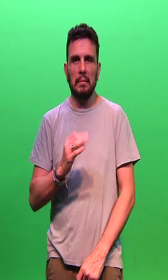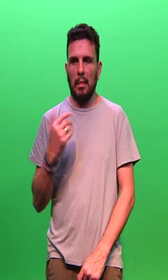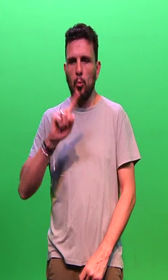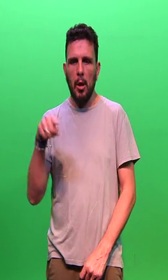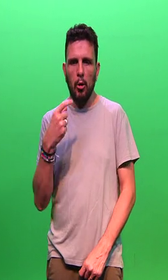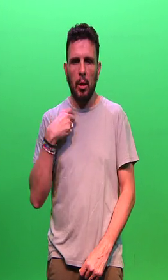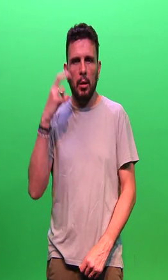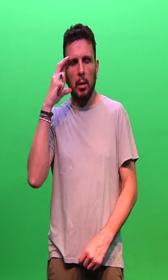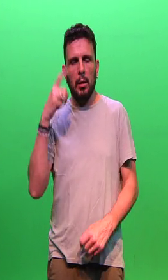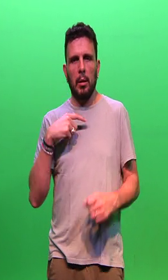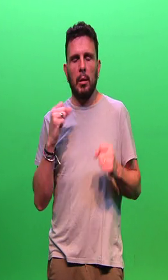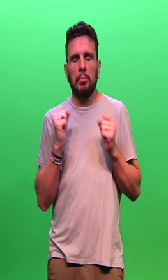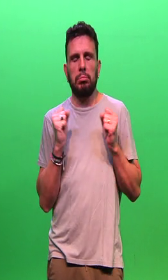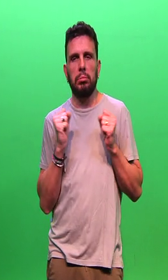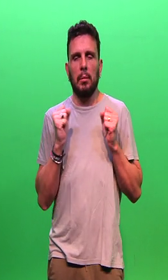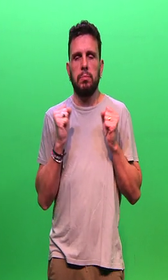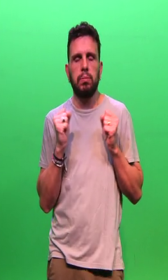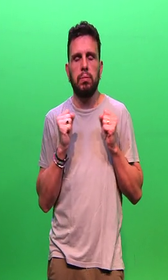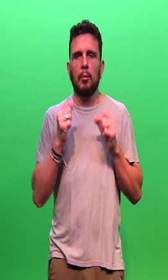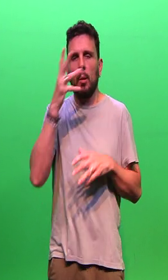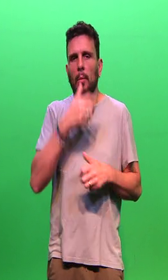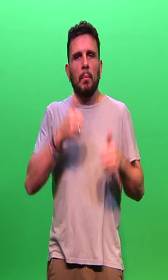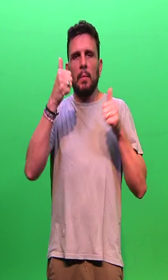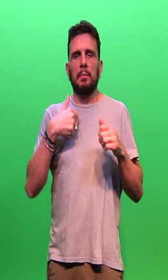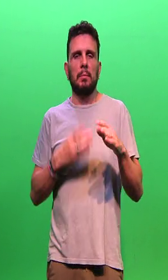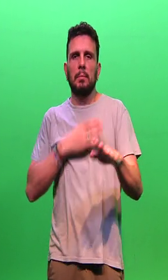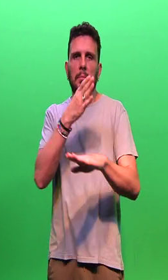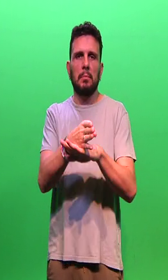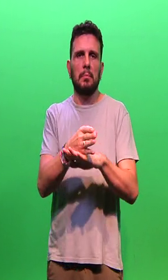Sí, fa una hora estava dormint i tenia molts calfreds, no puc més, i per això he vingut.